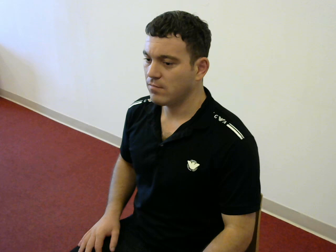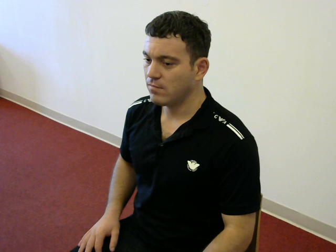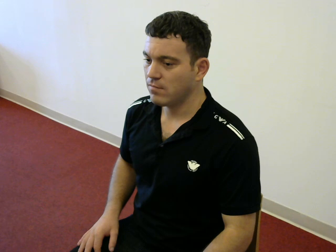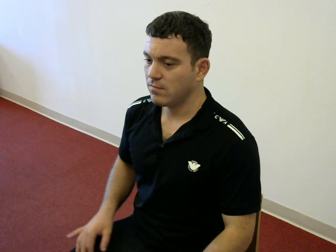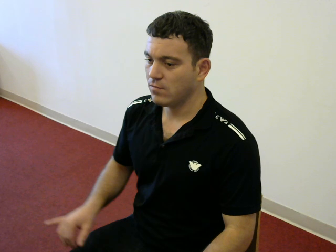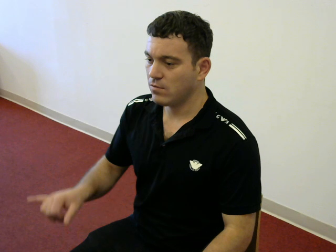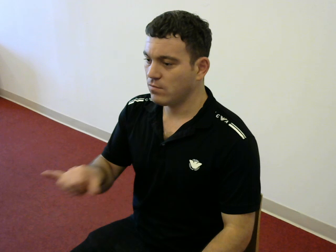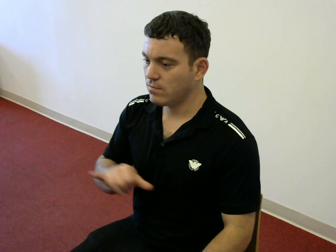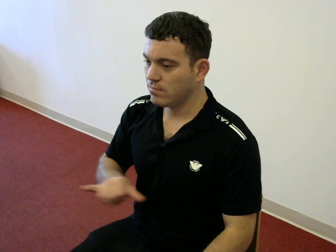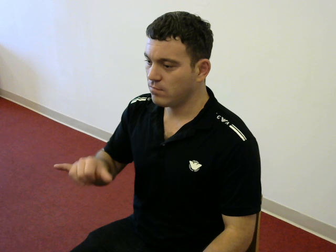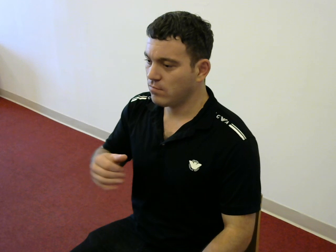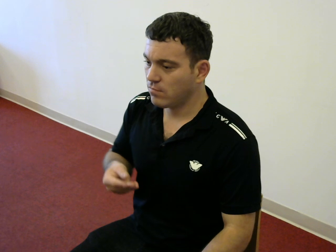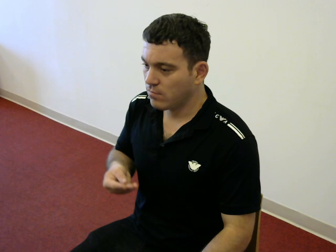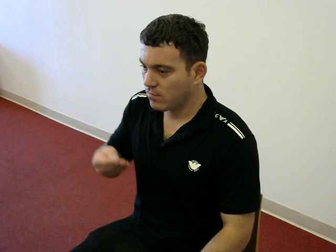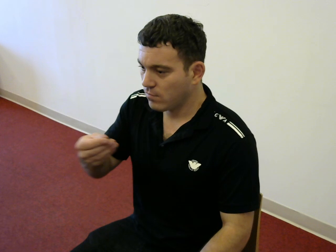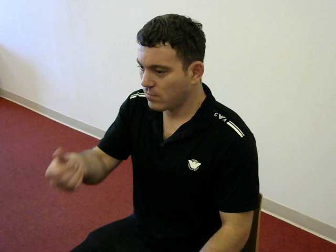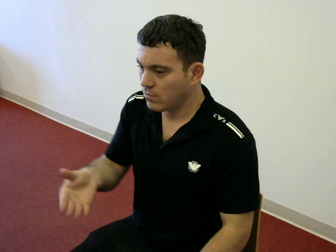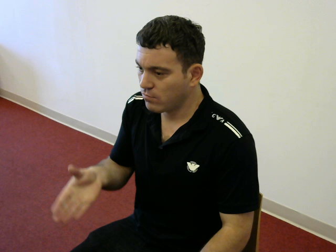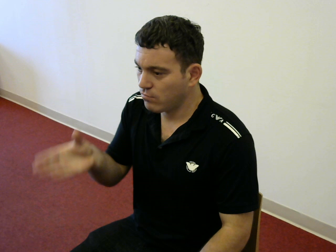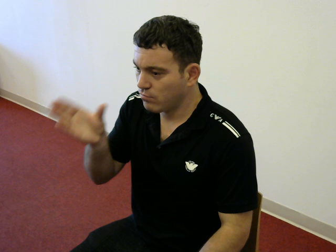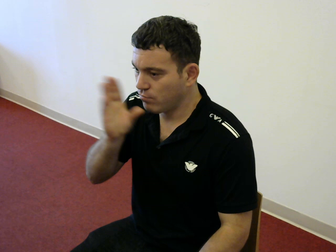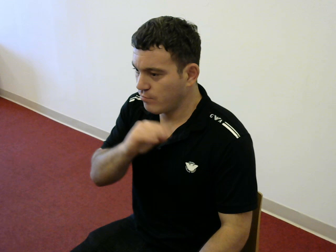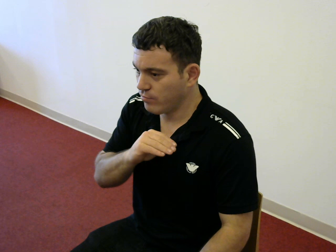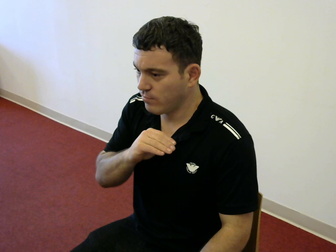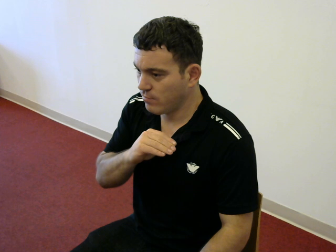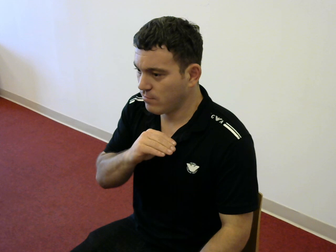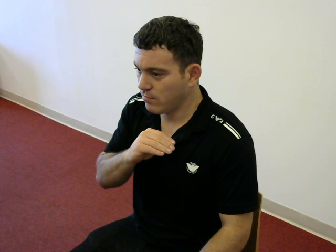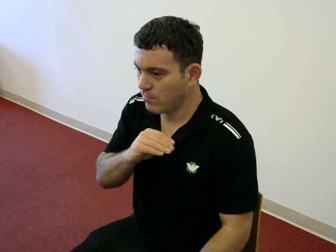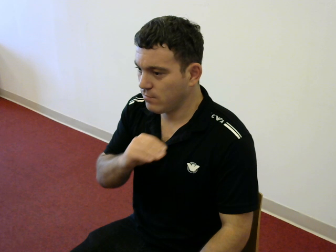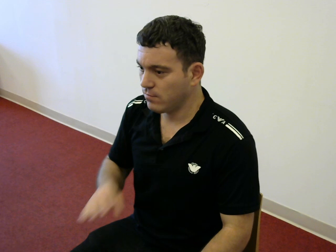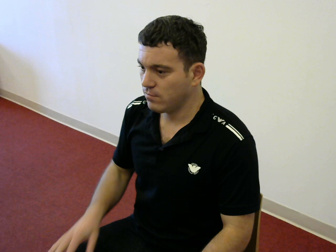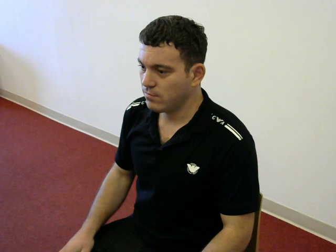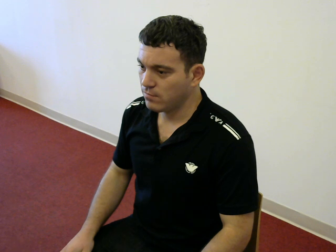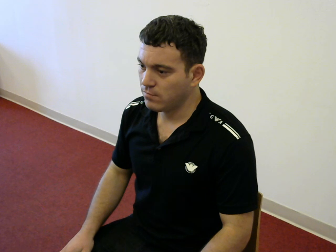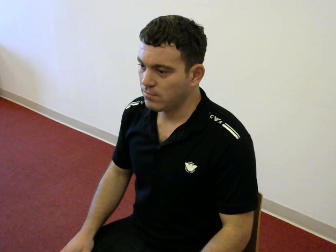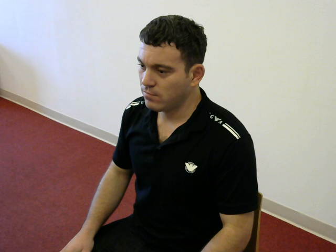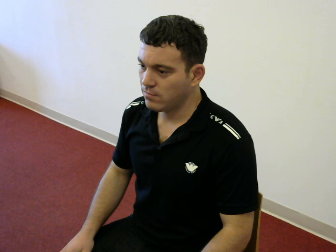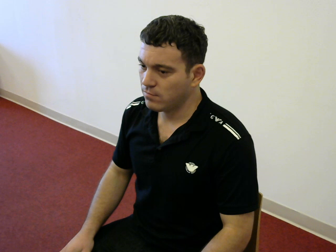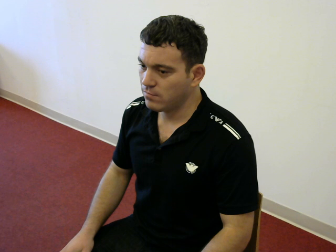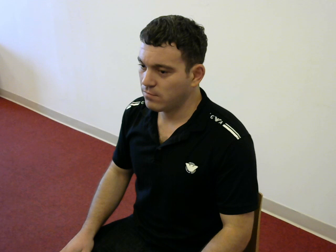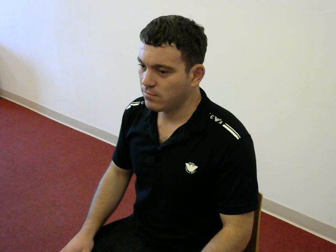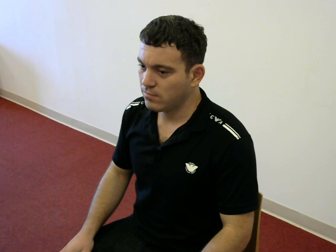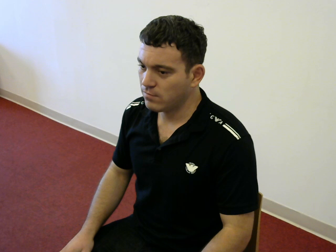Harda ödəniş edə bilərəm?